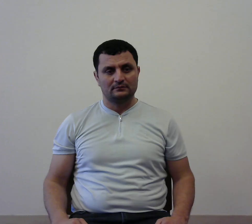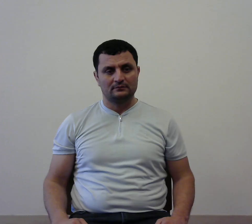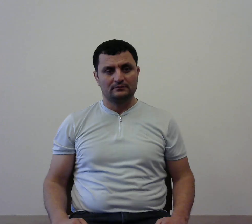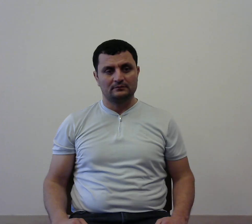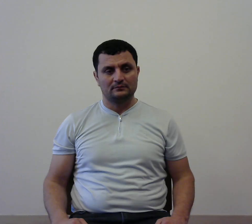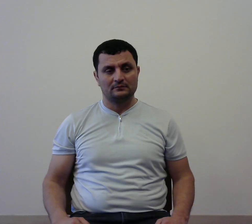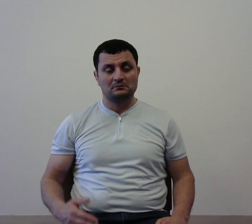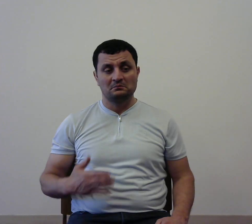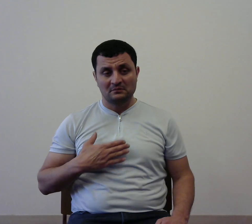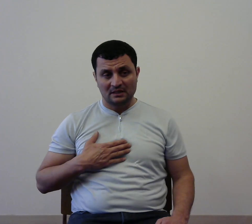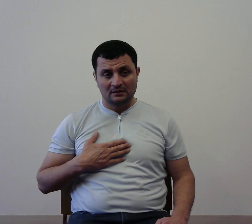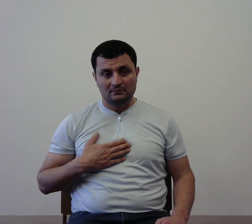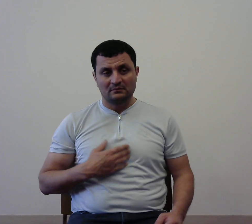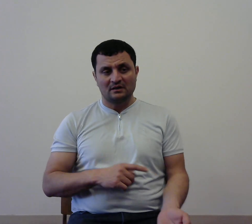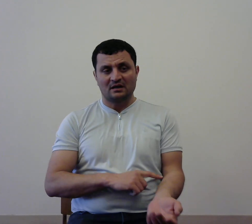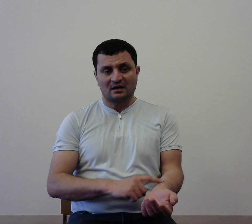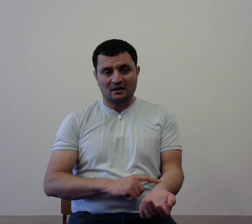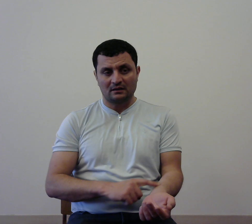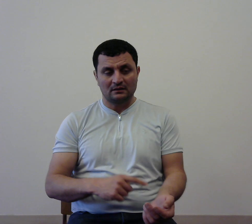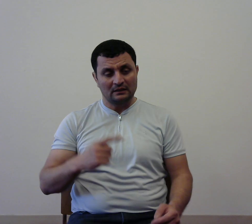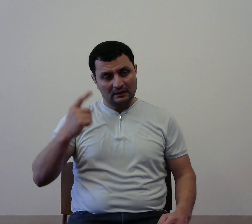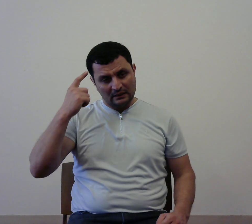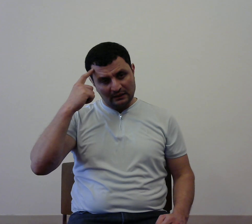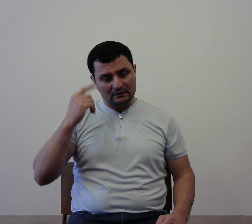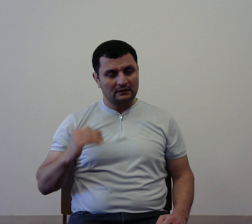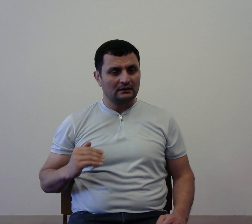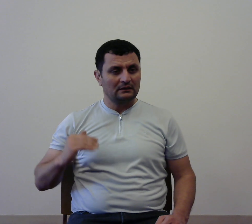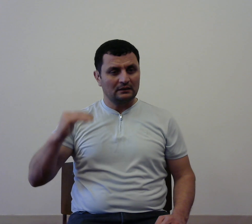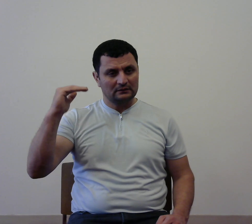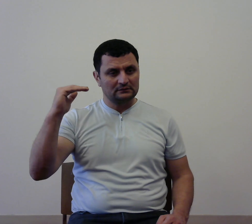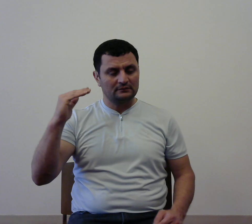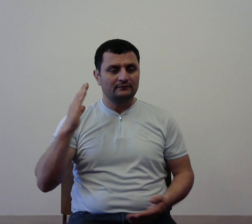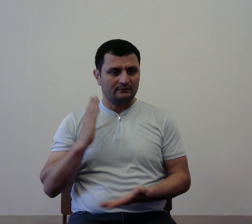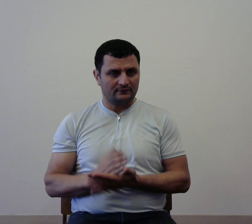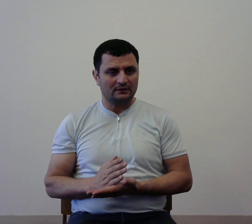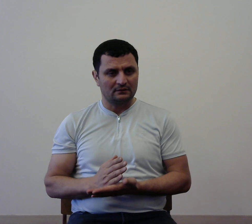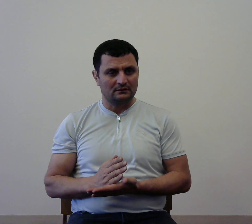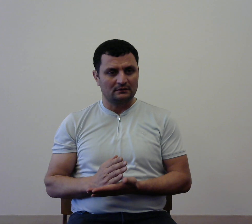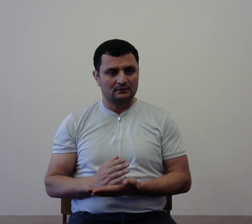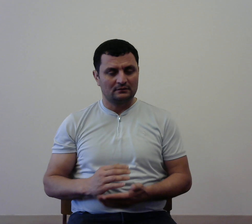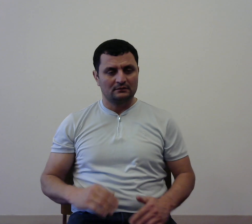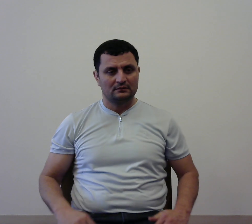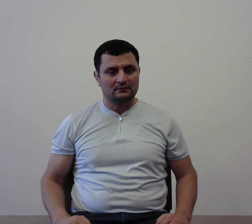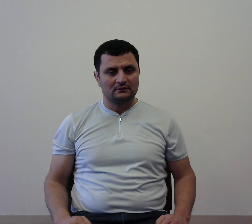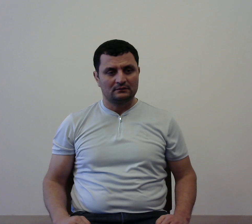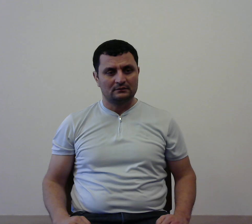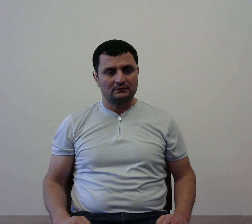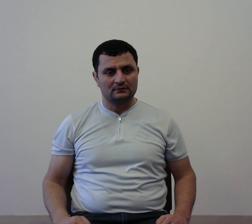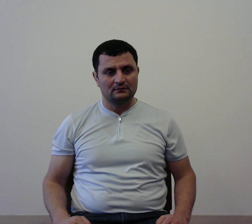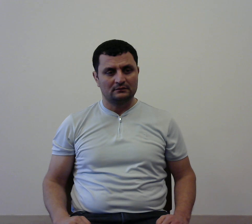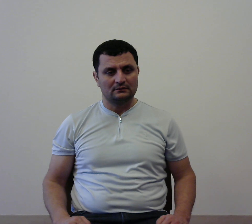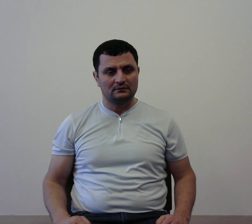Mənim qan təzyiqim var